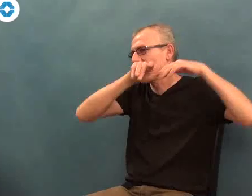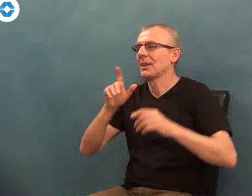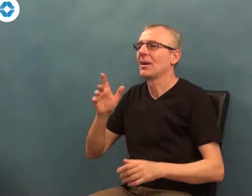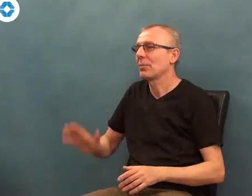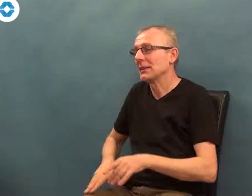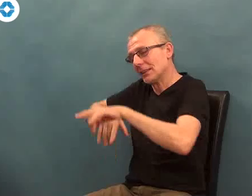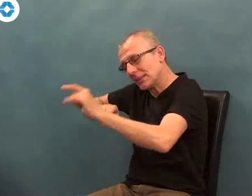Pies biegł szybko.